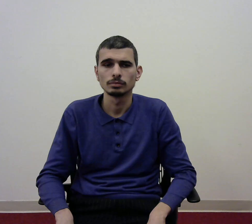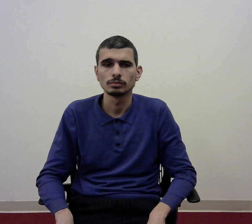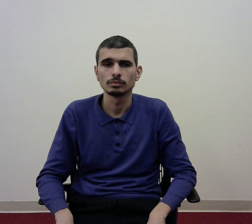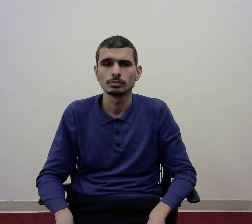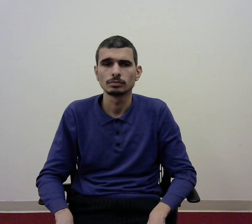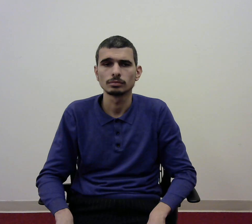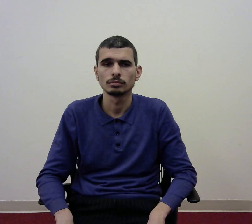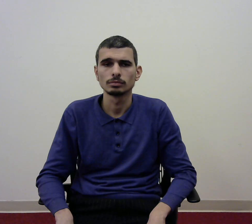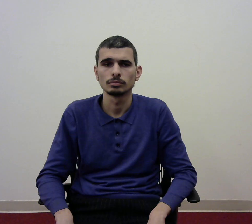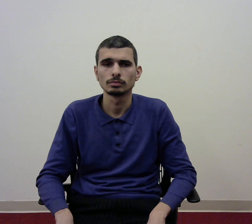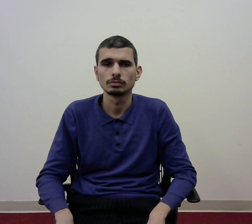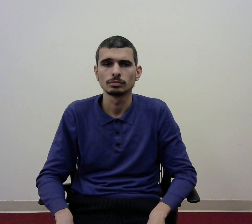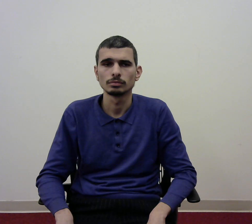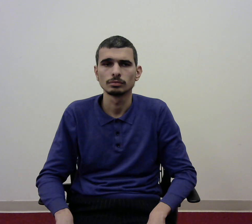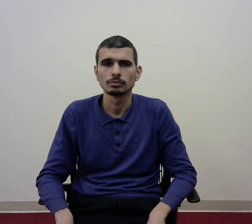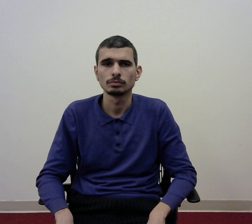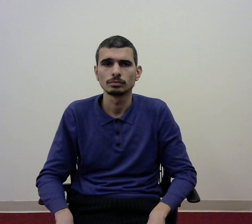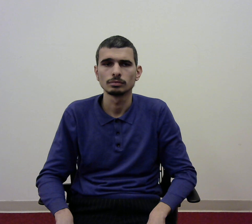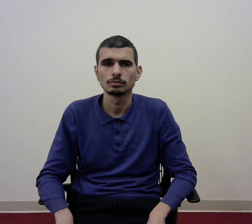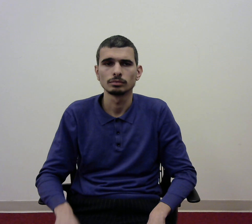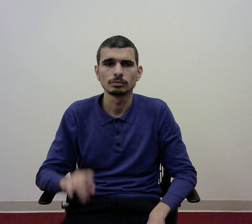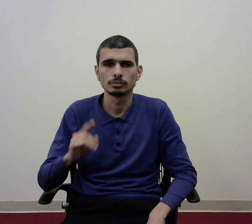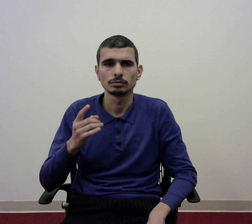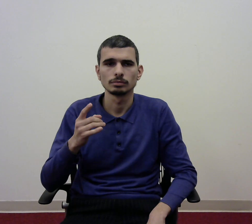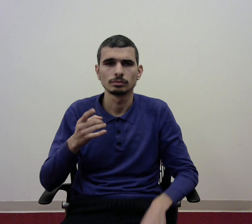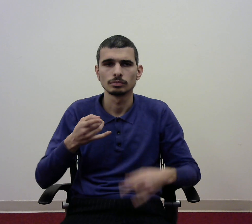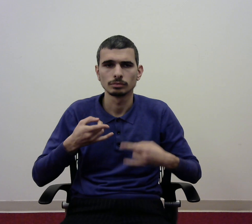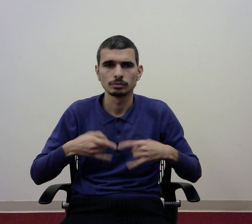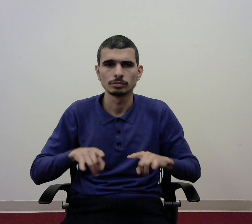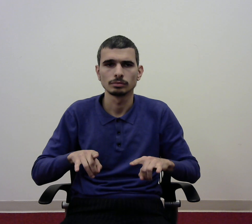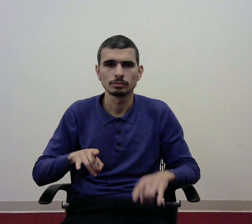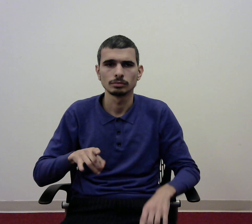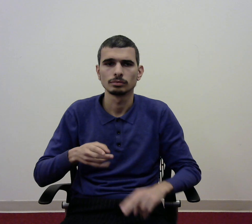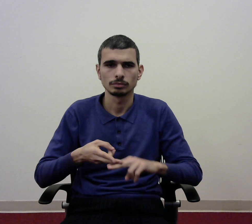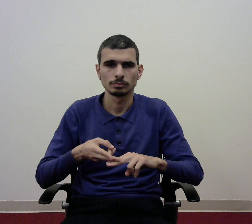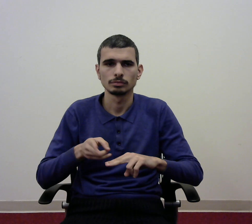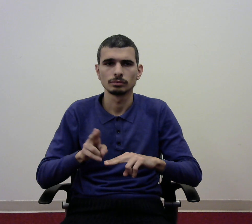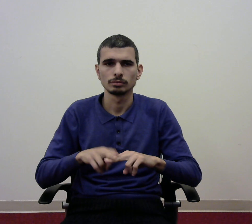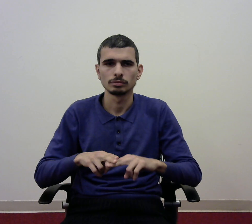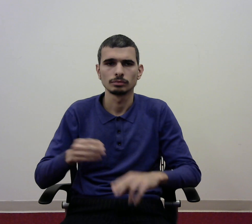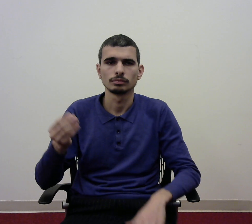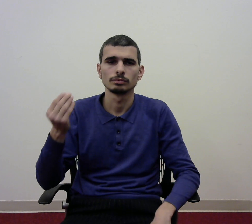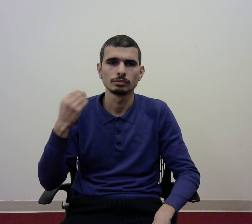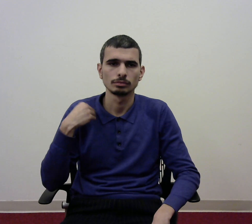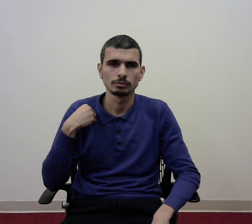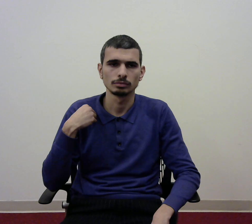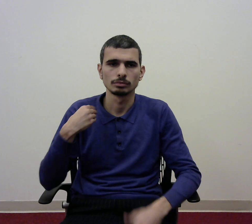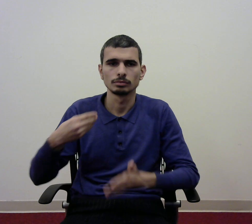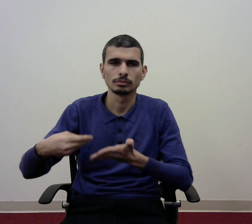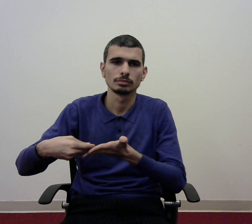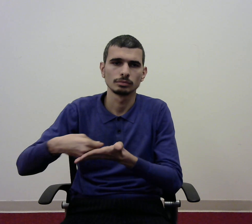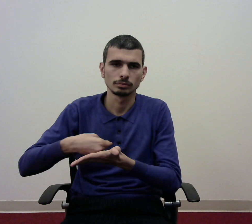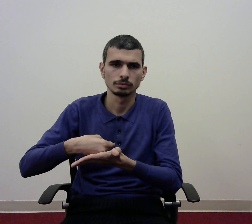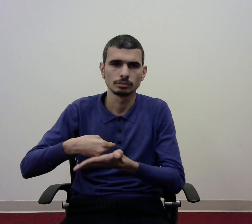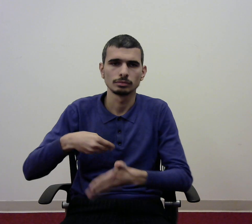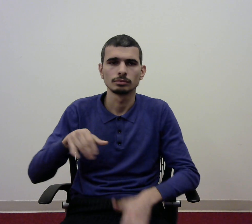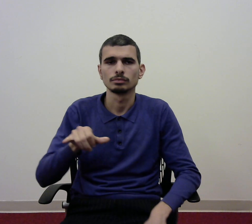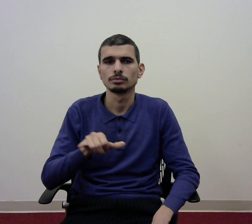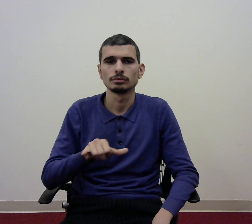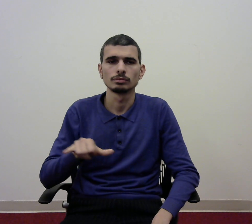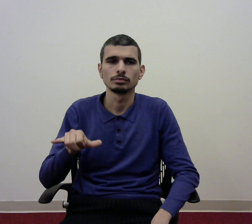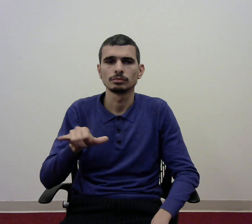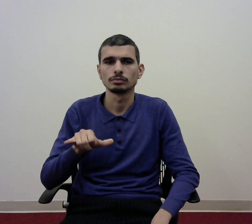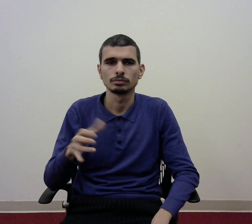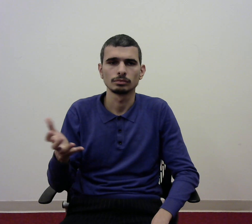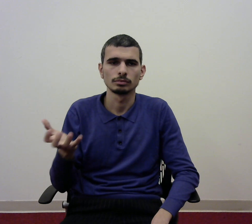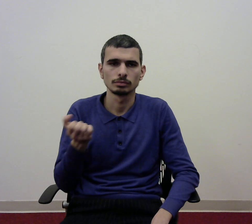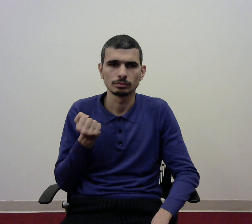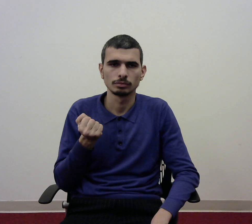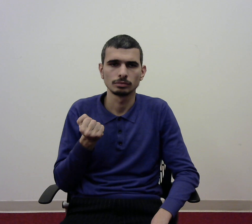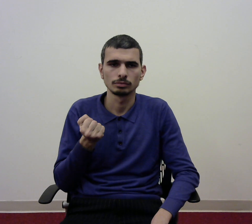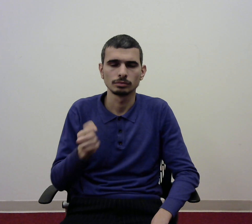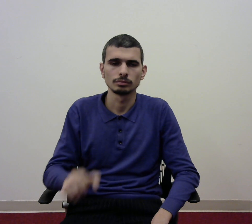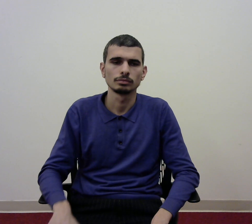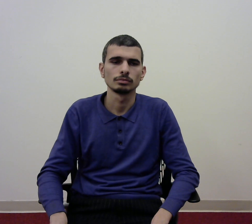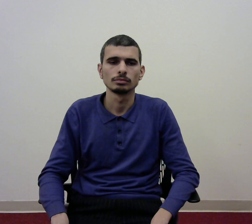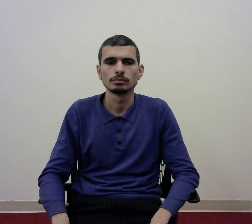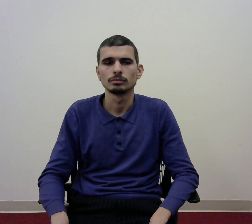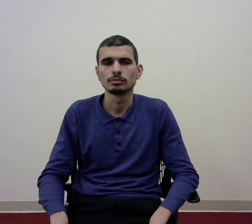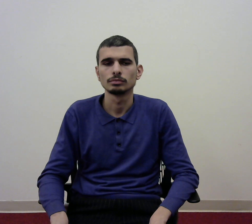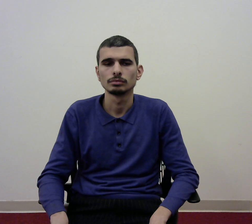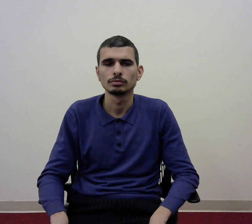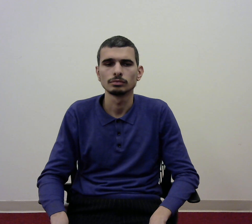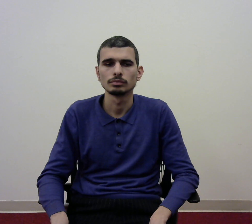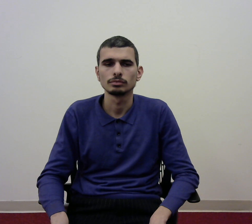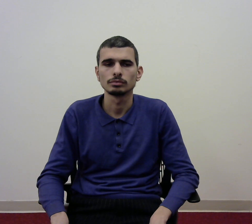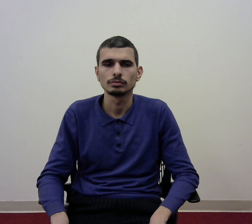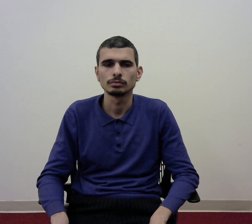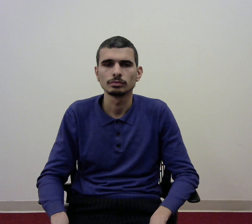Uşağın doğulmasına görə verilən ödəniş hardan alınır?